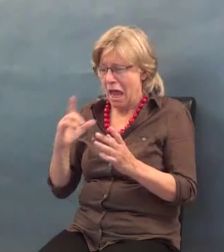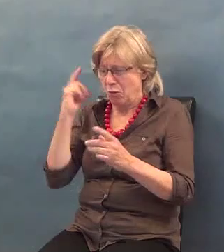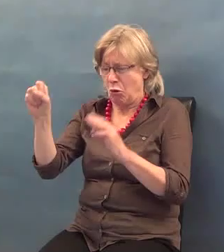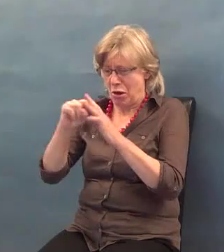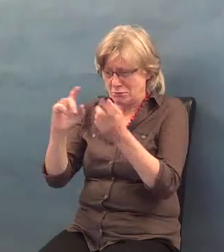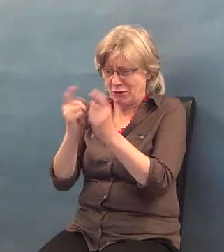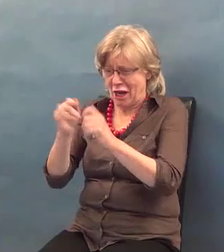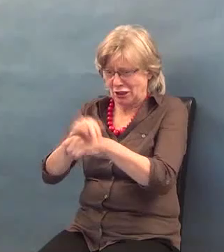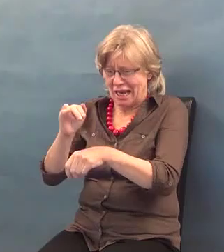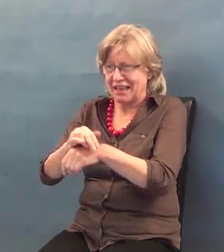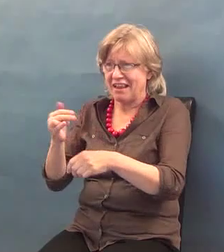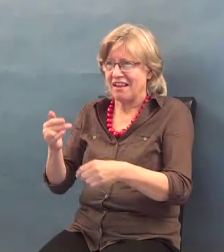Pójdę na spotkanie z koleżanką.